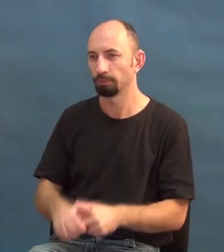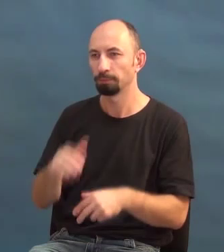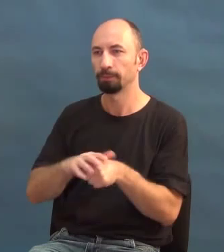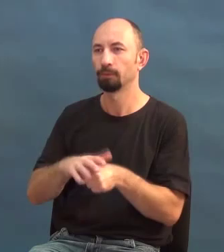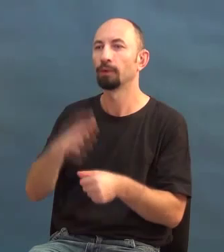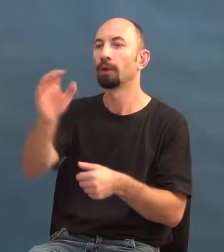Piwo.